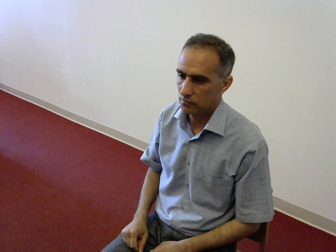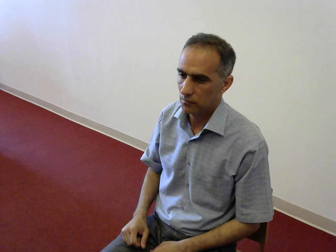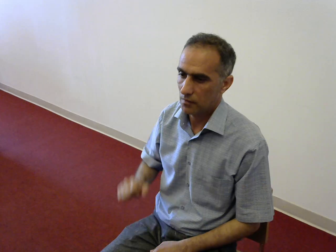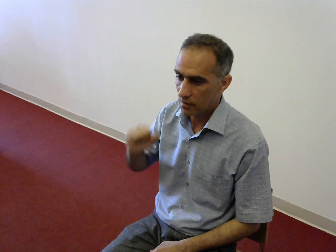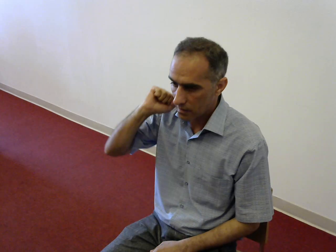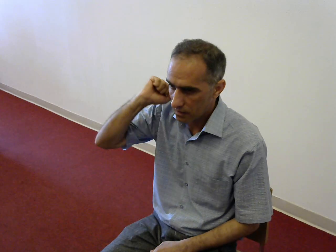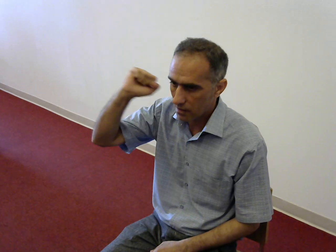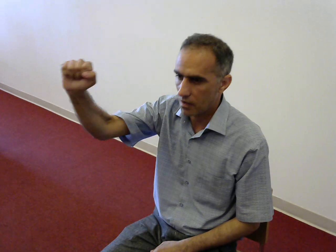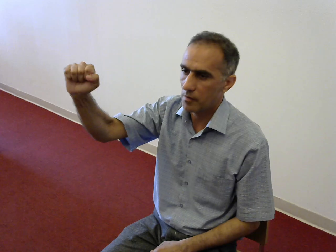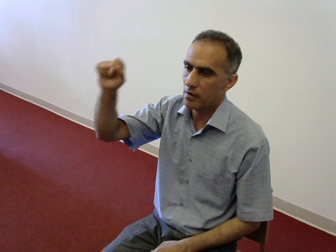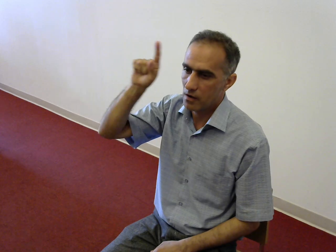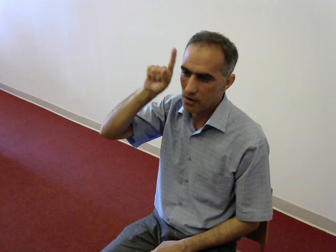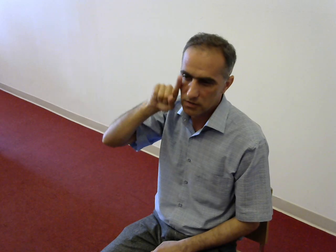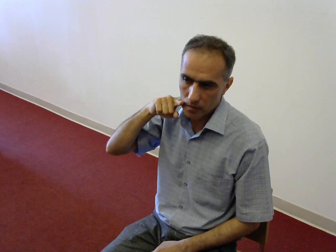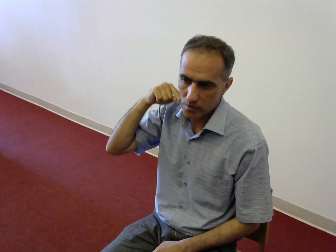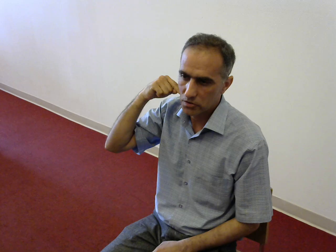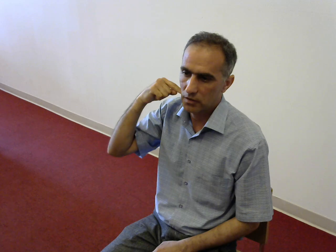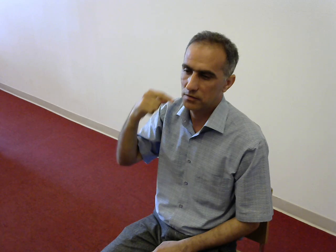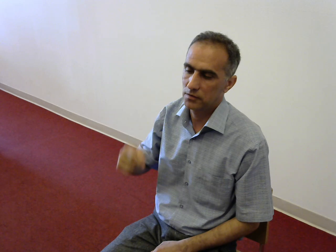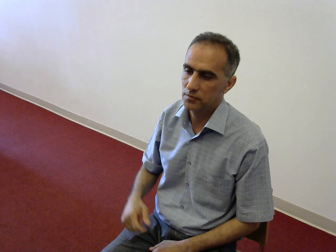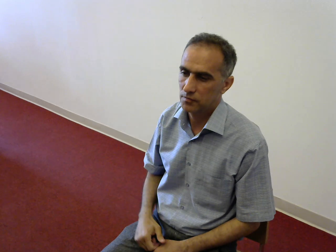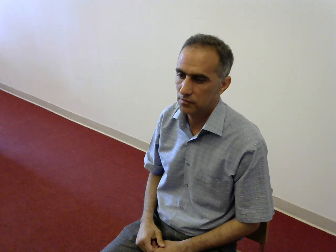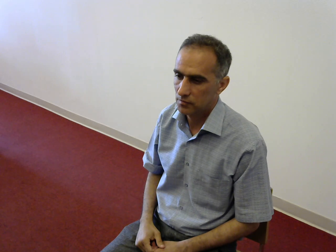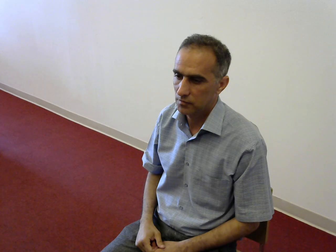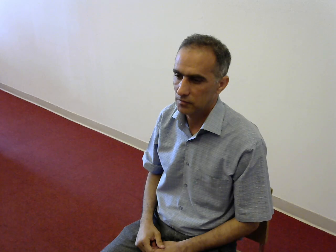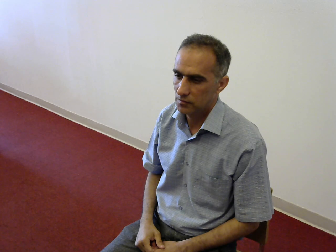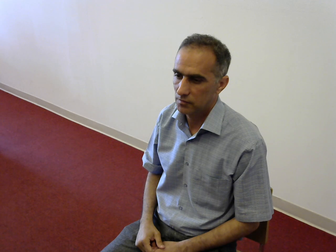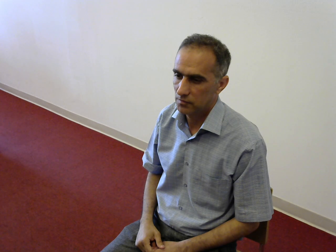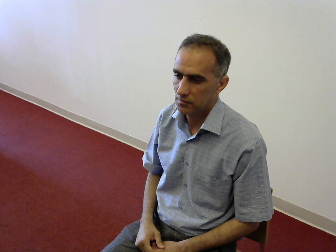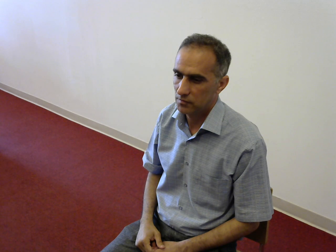Qarabağ Azərbaycandır!